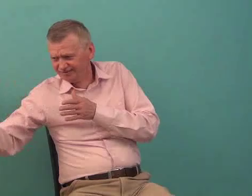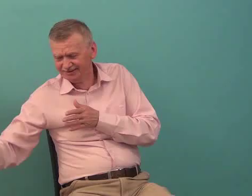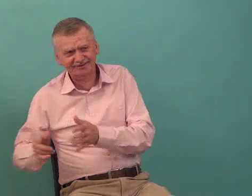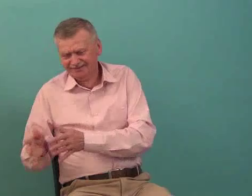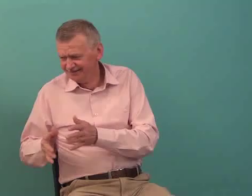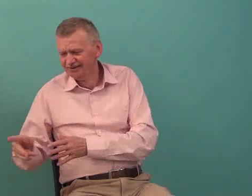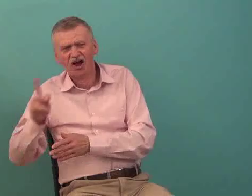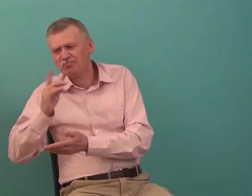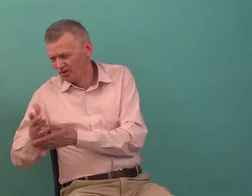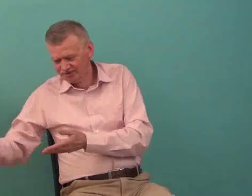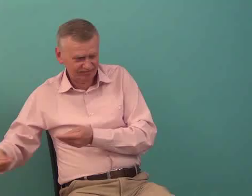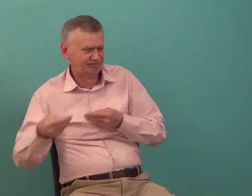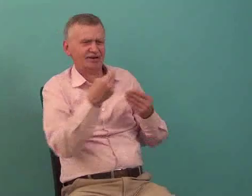Chłopcy pomagają mu, podają czapkę.